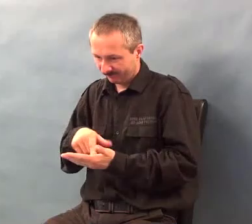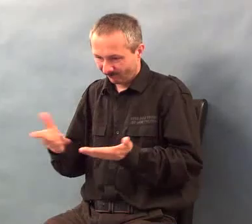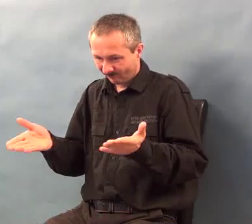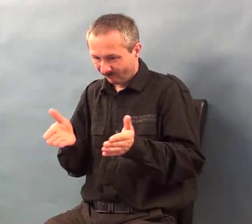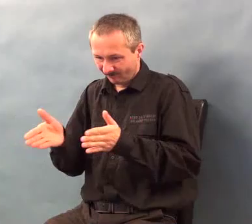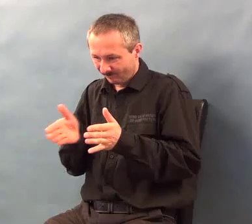Nie wiem...